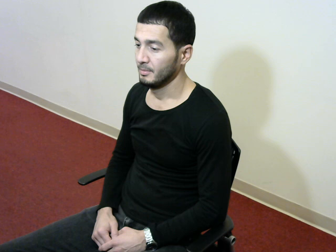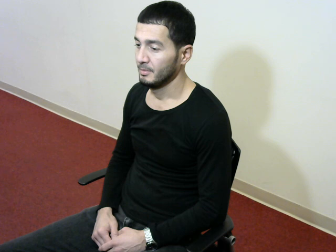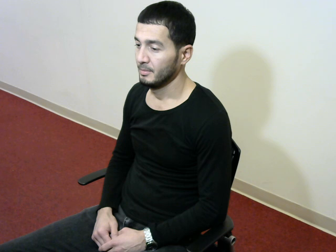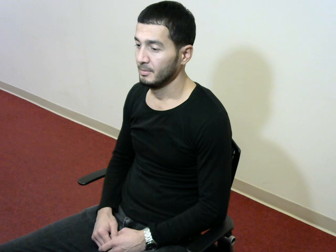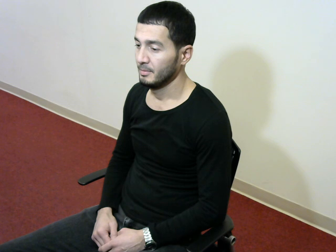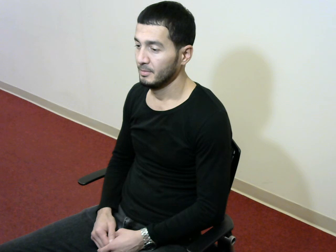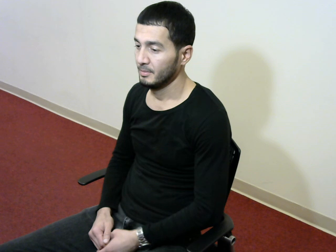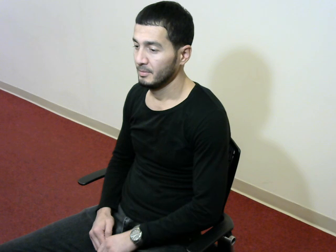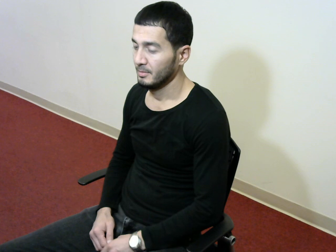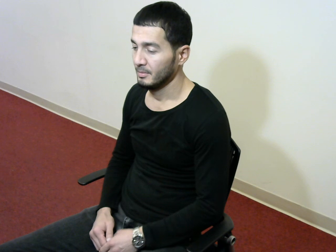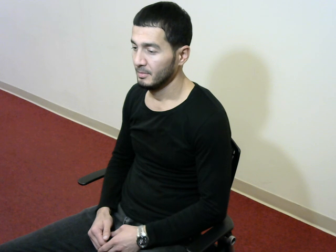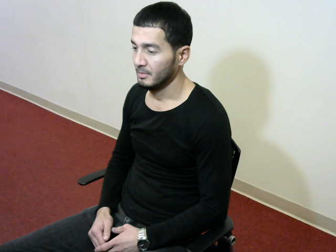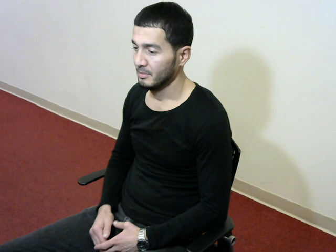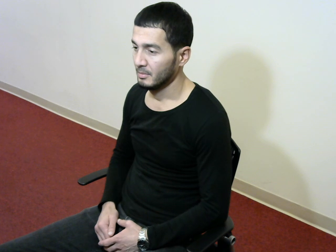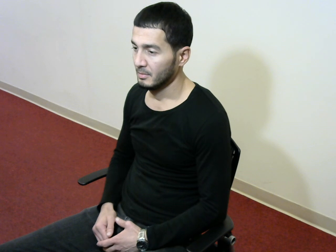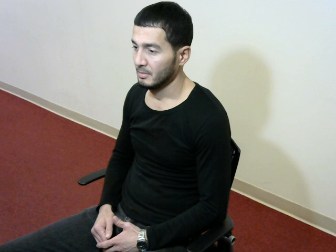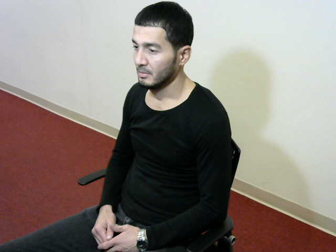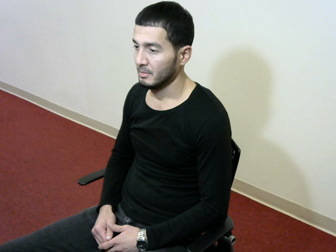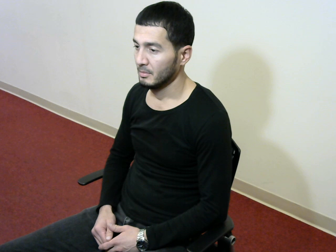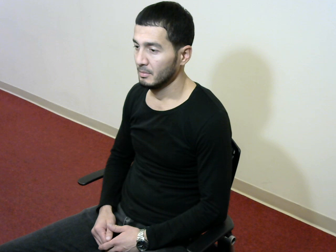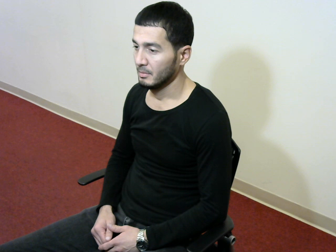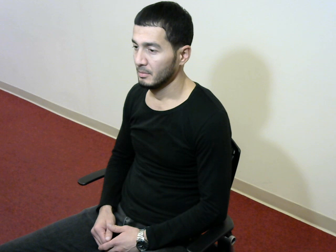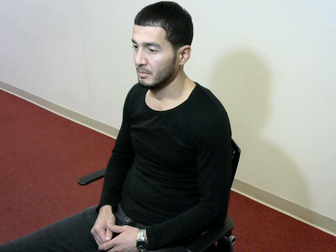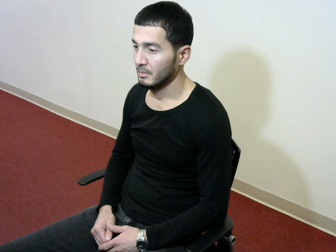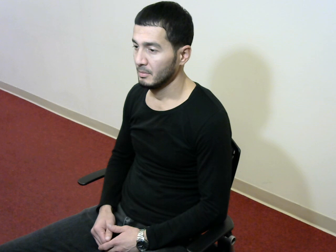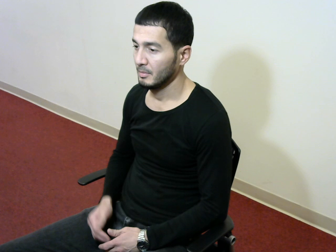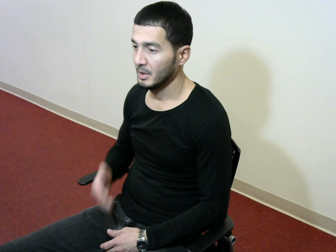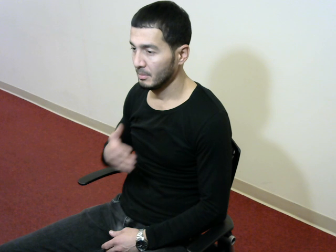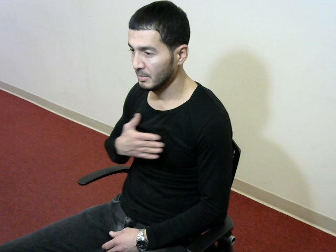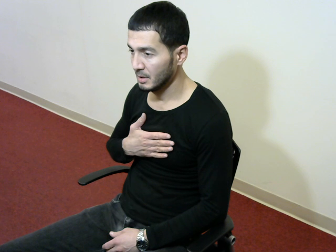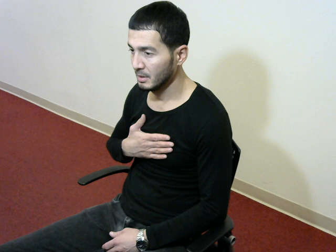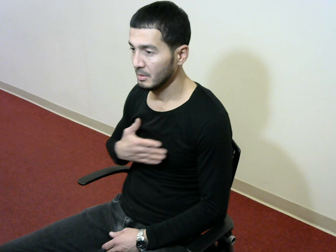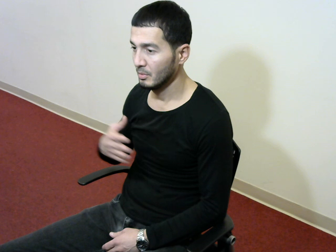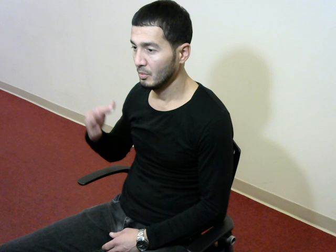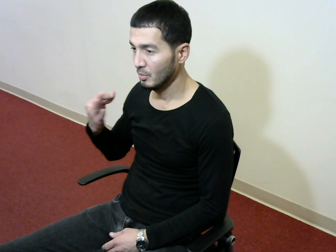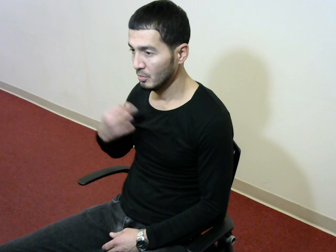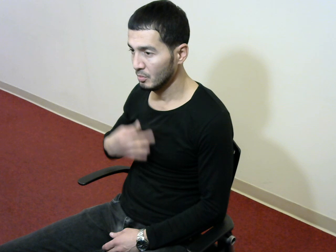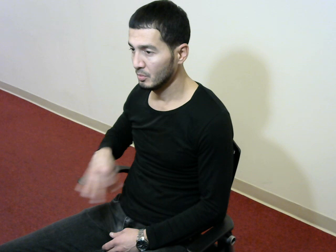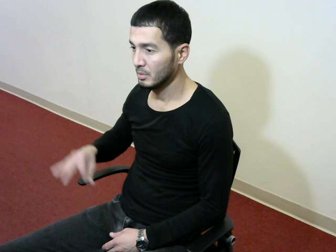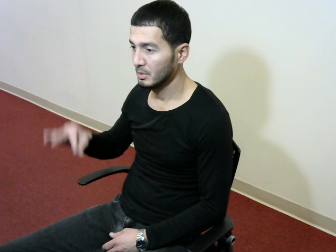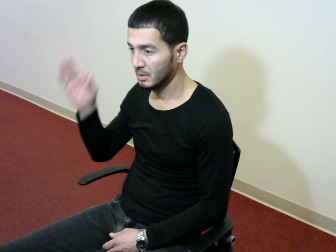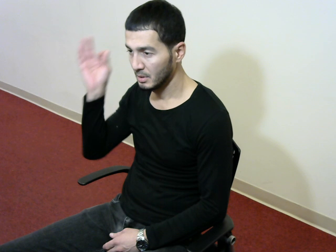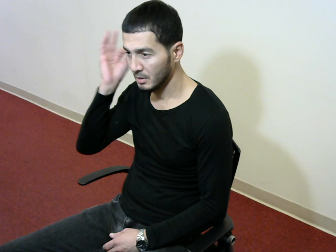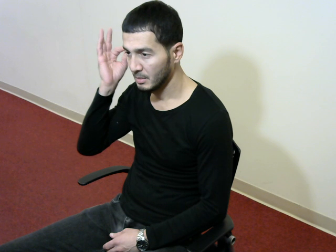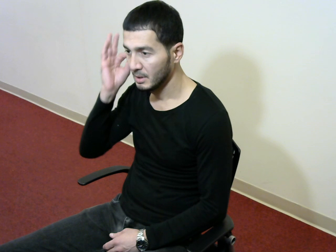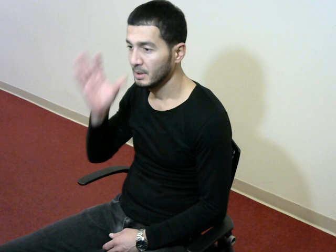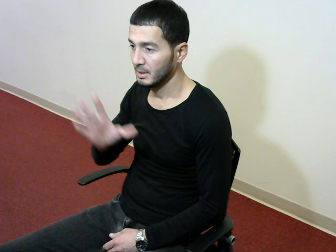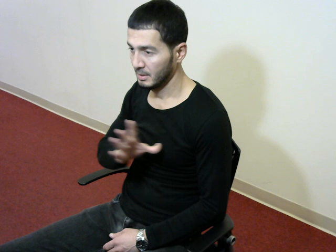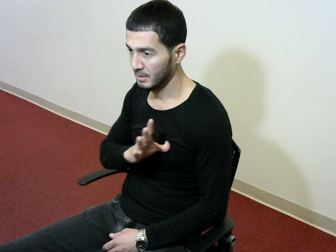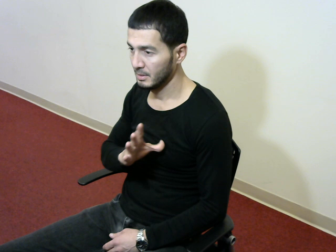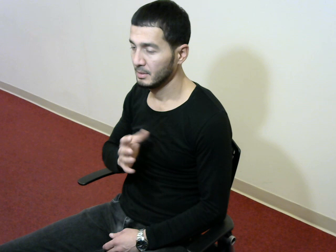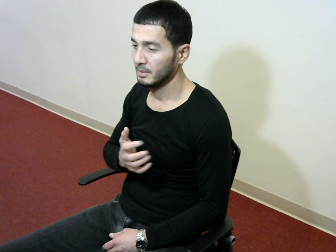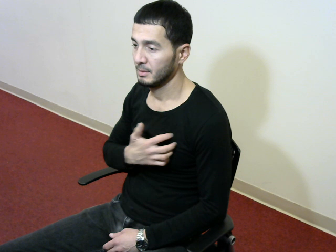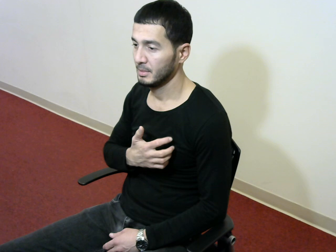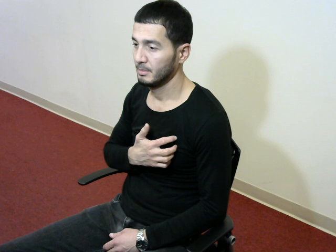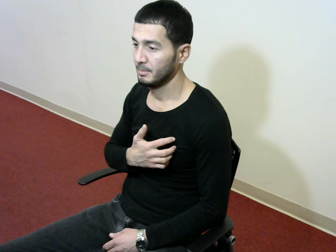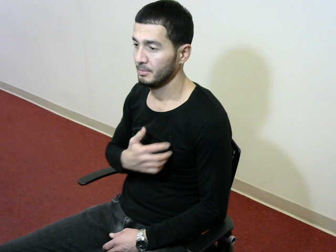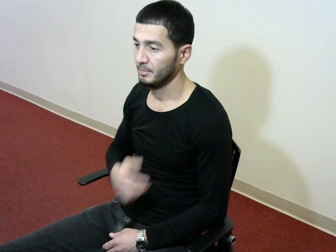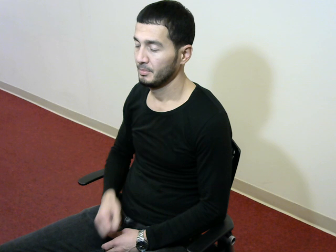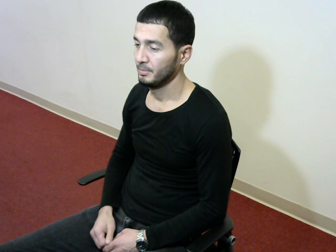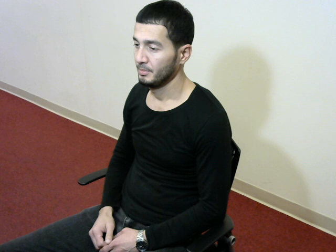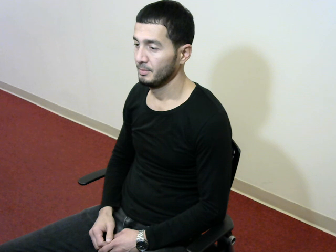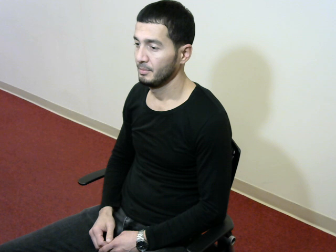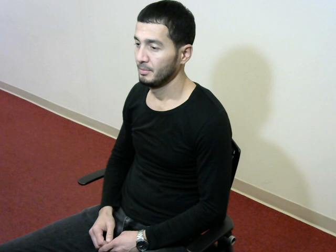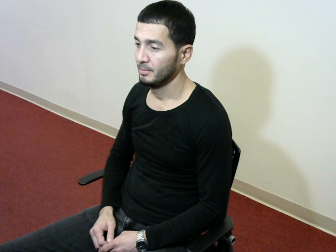Mənim oğlum həkim olmaq istəyir